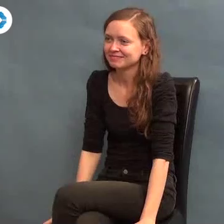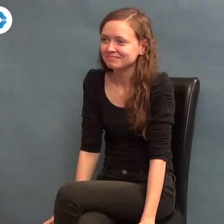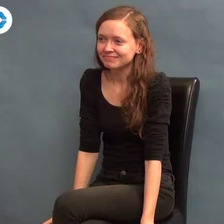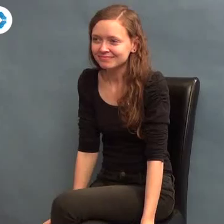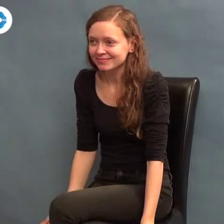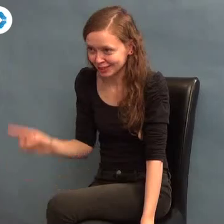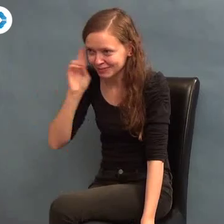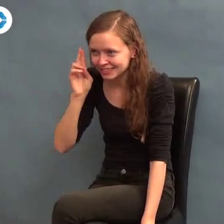Zrozumiałeś?